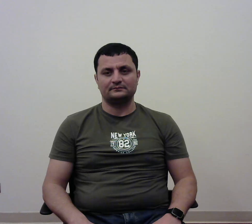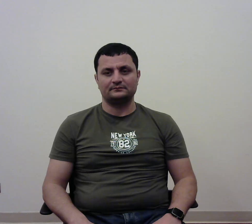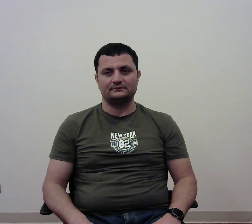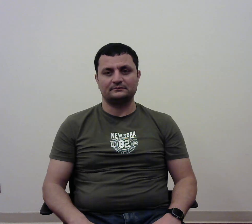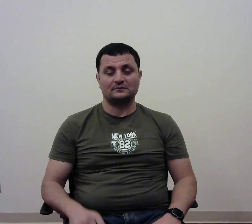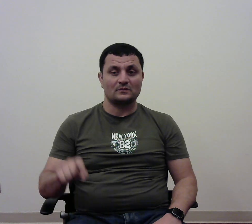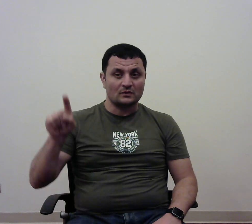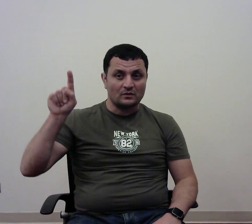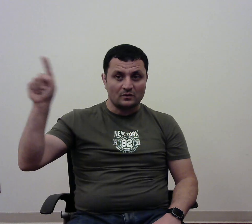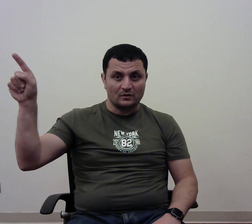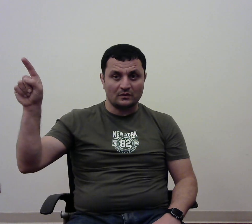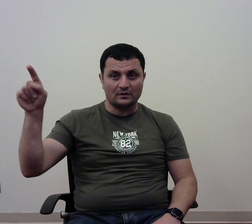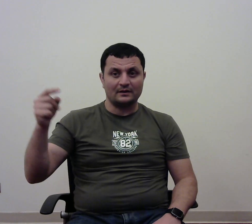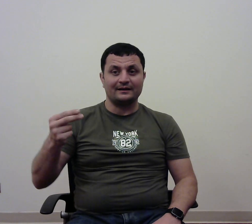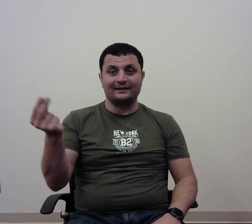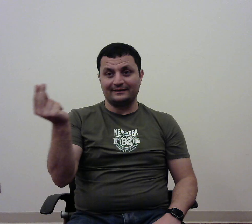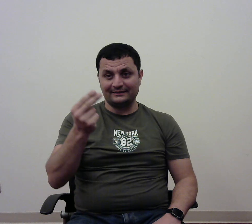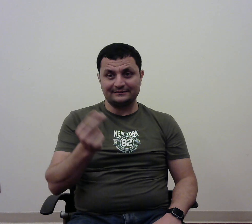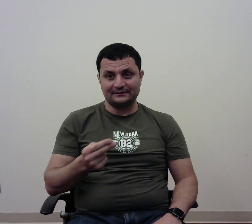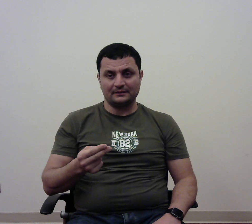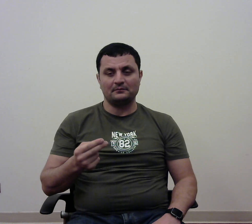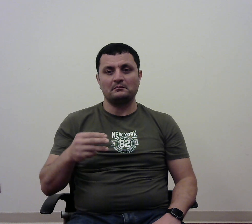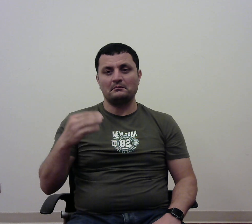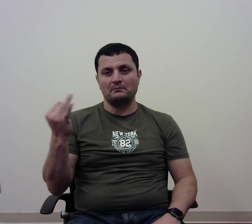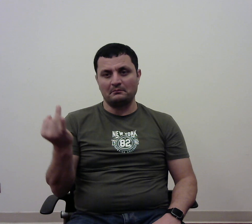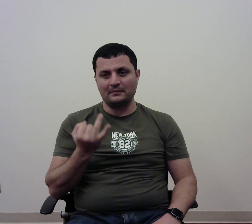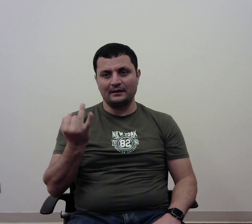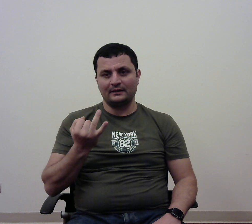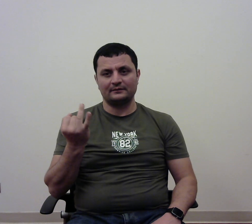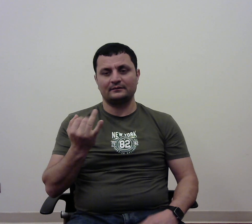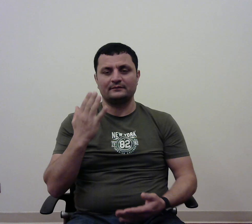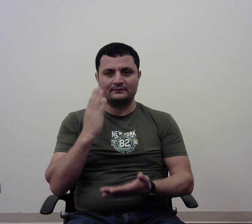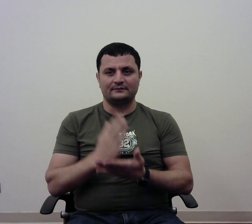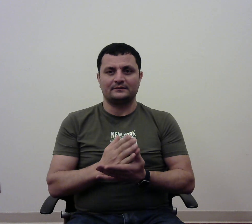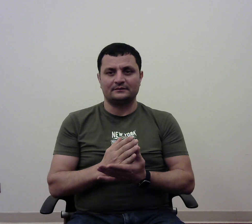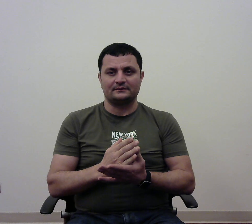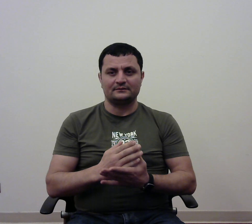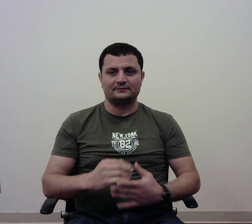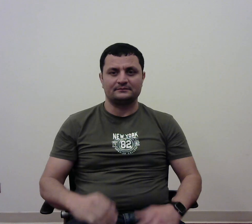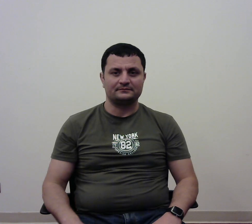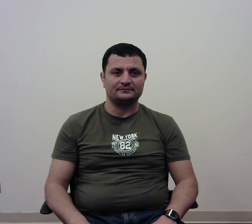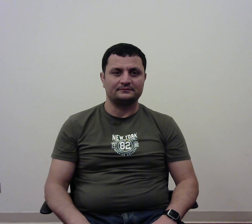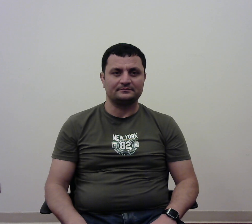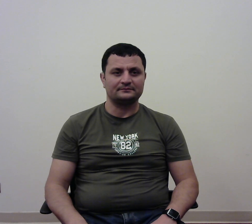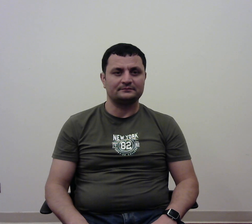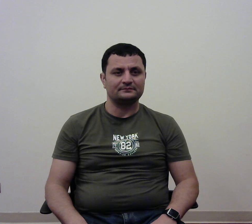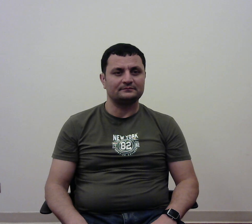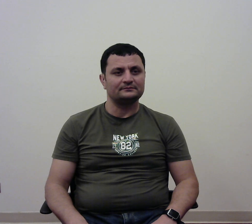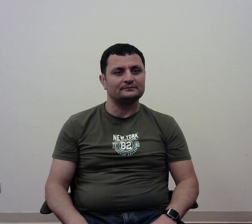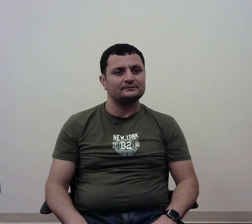Onun rəsmə marağı var